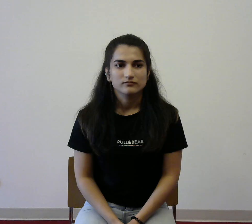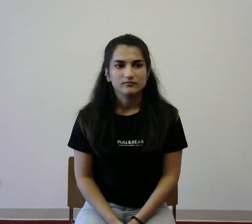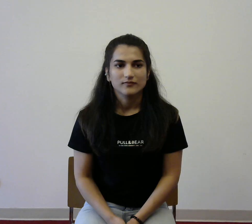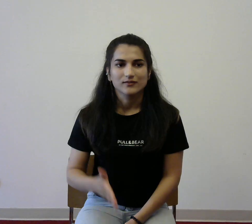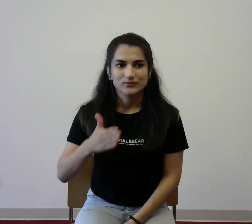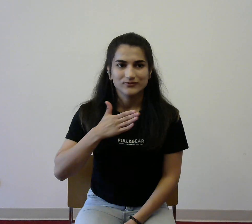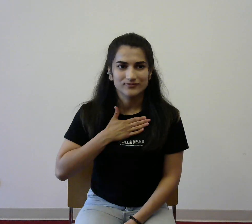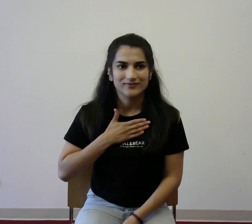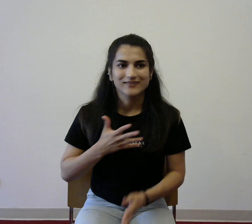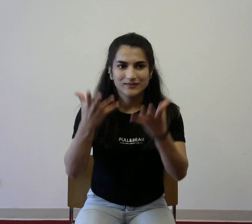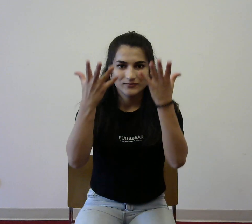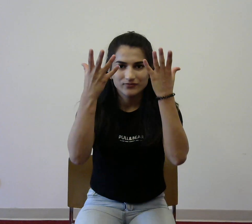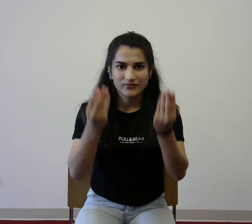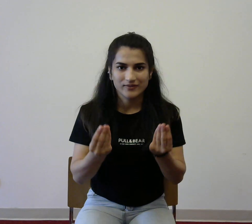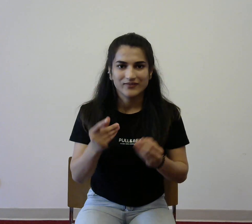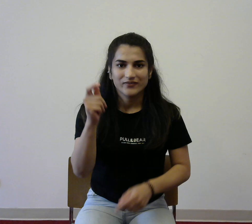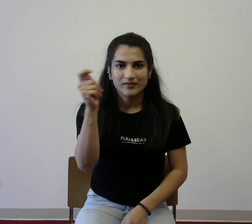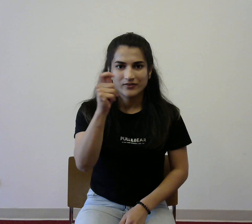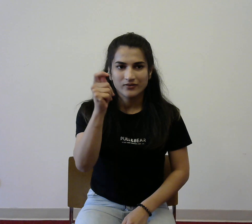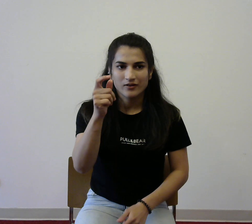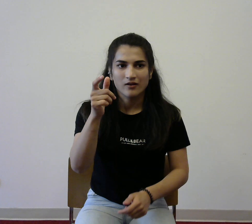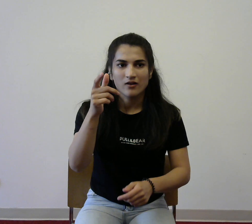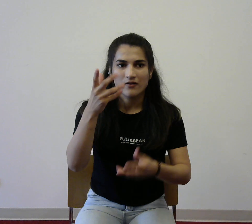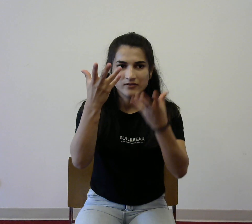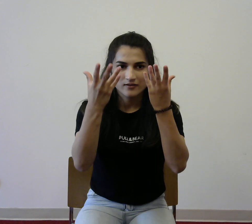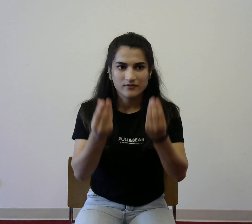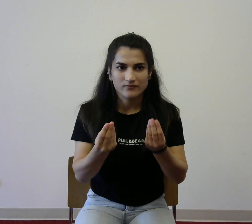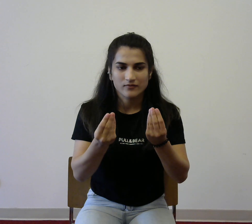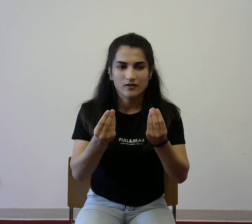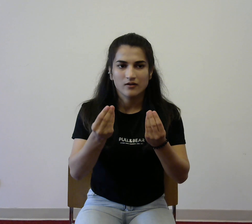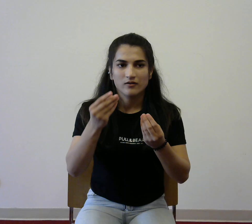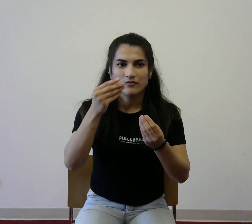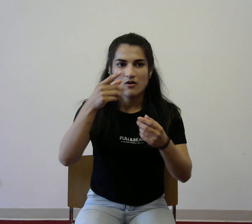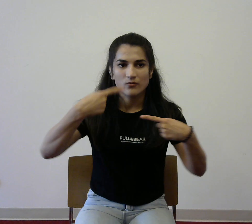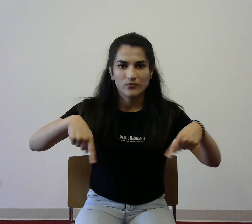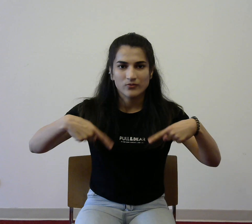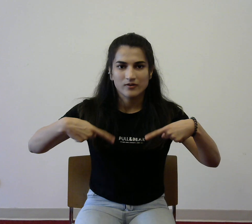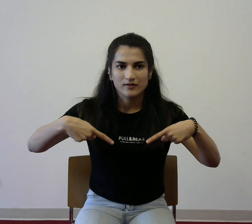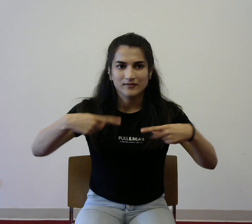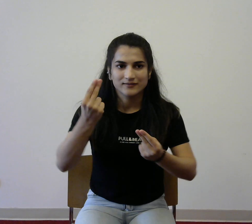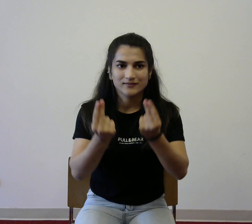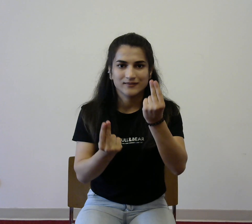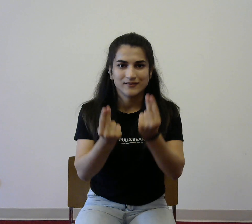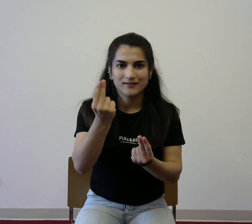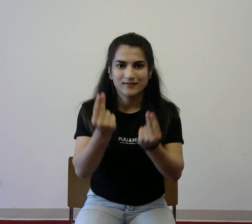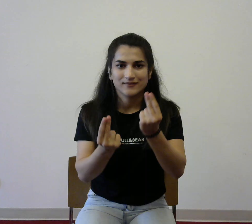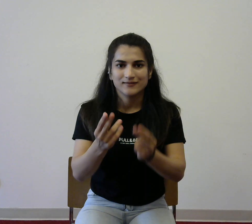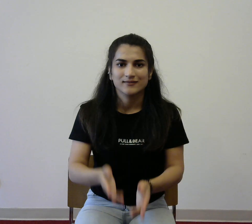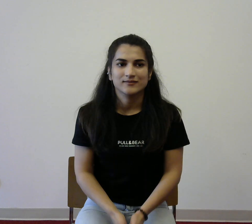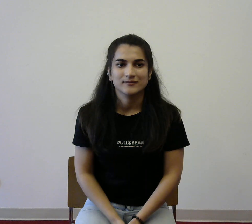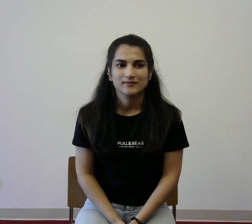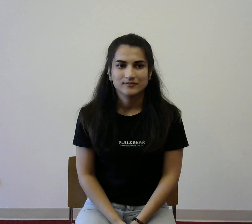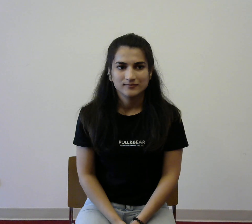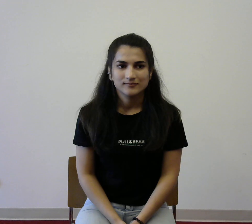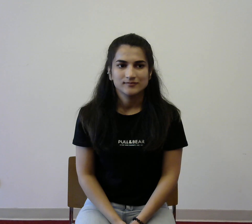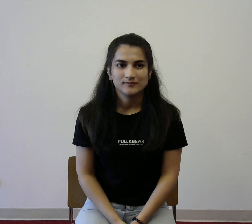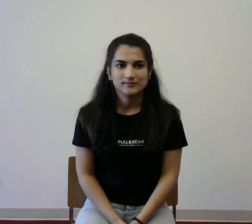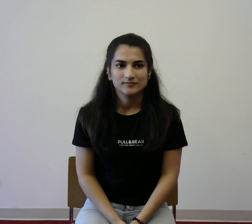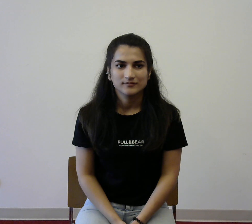Biz hər bazar günü futbol oynayırıq